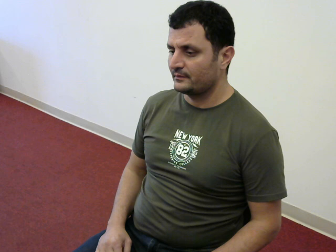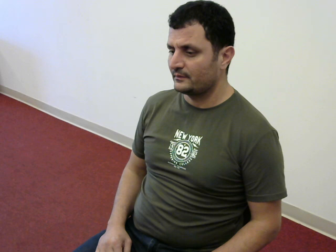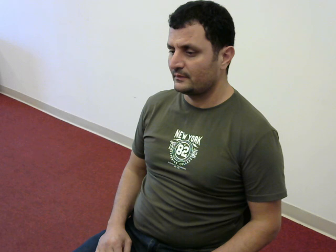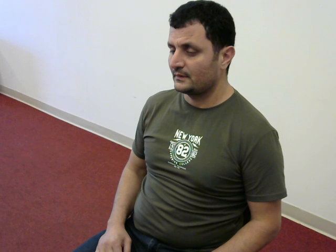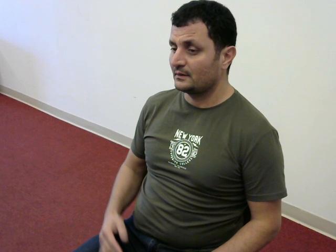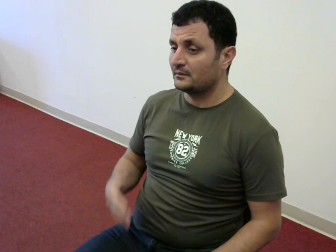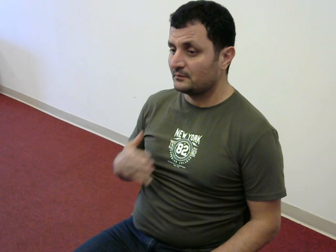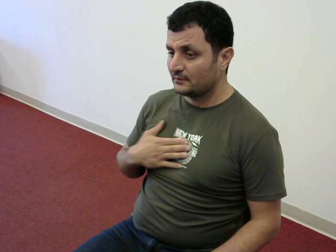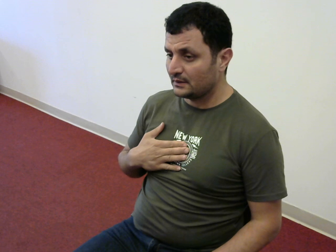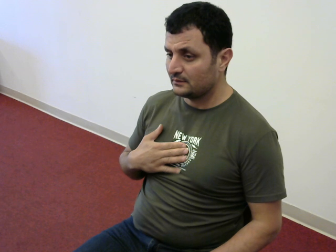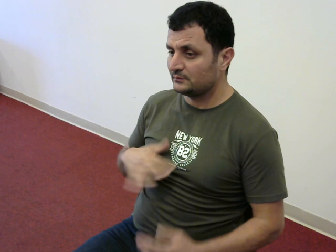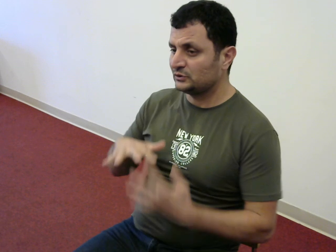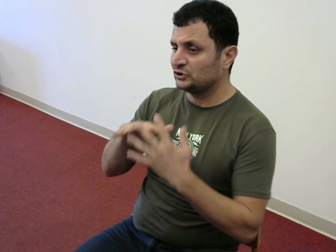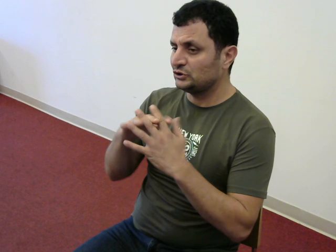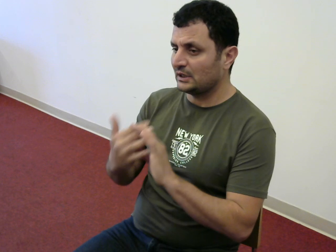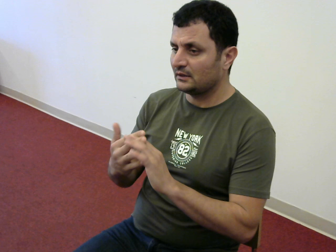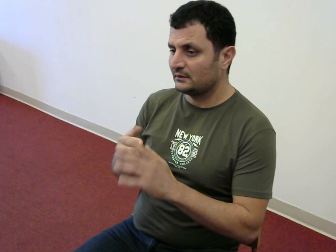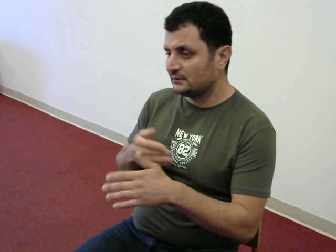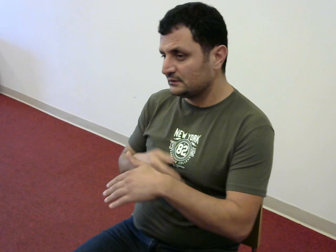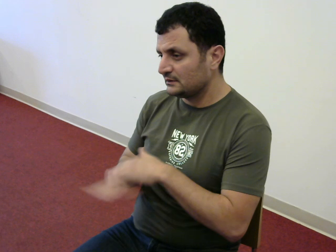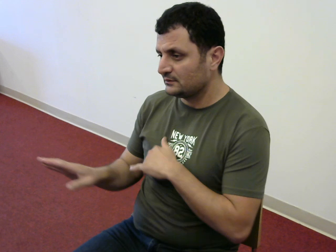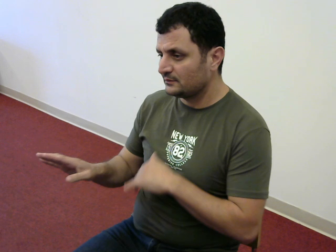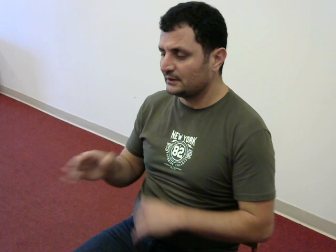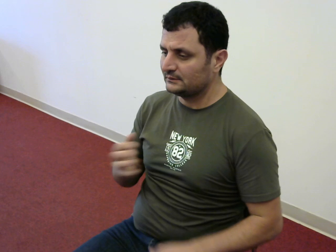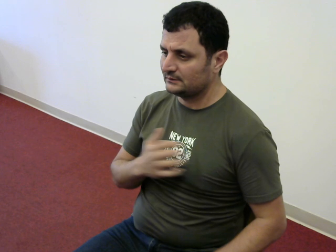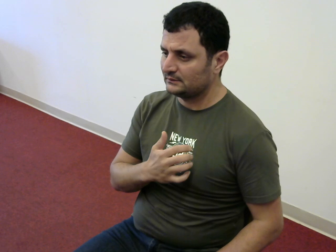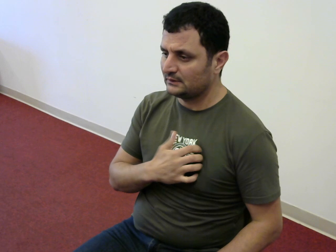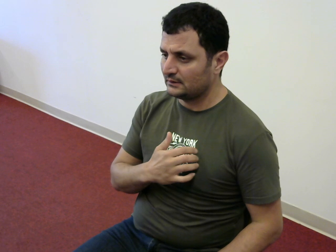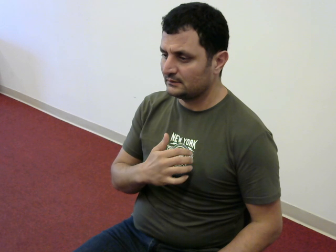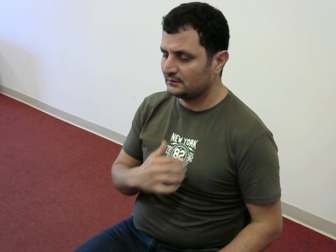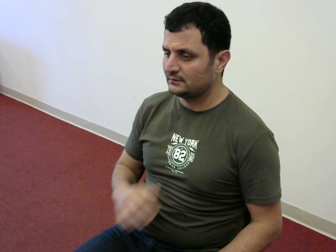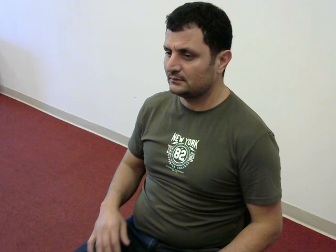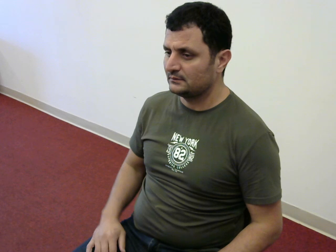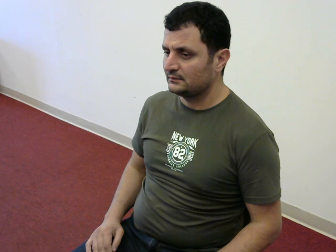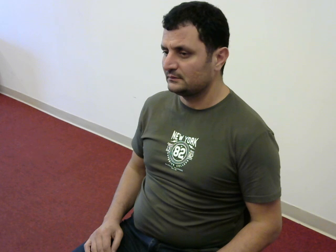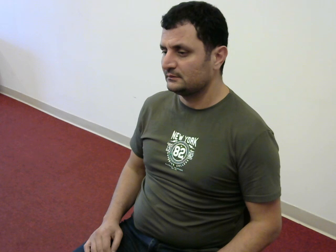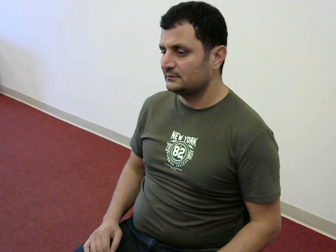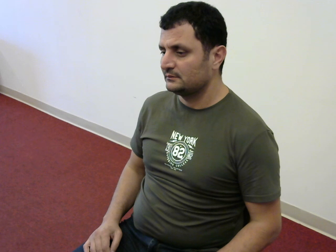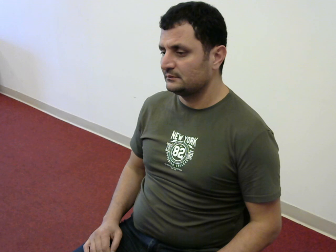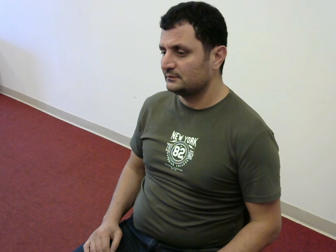Mən kəndə getmək istəyirəm